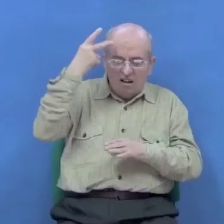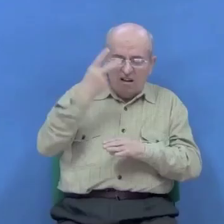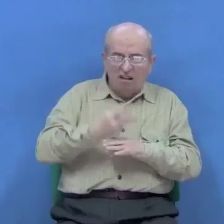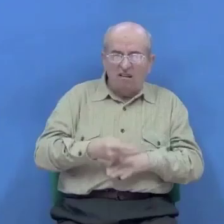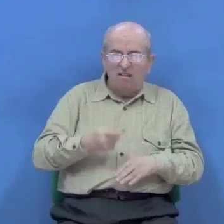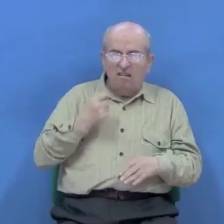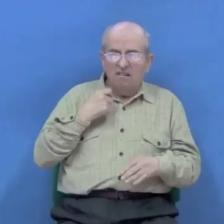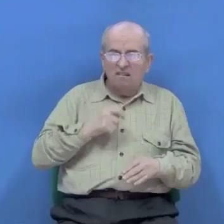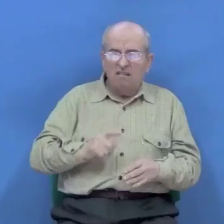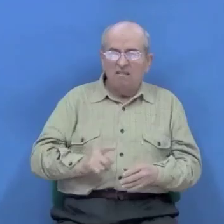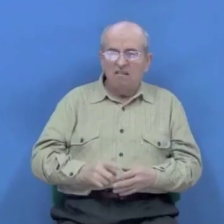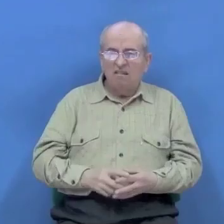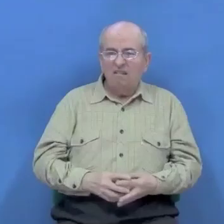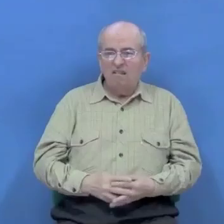Śmiertelny upadek.